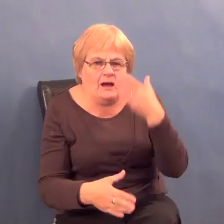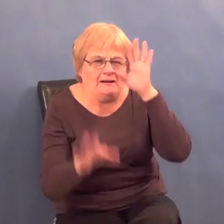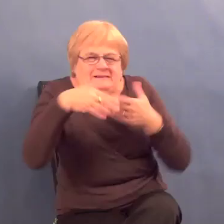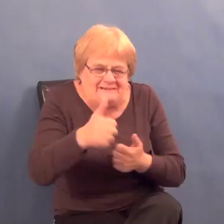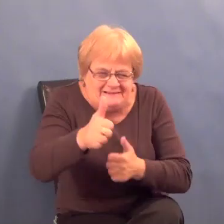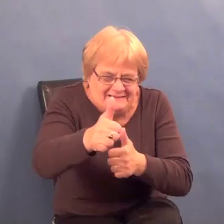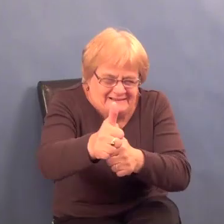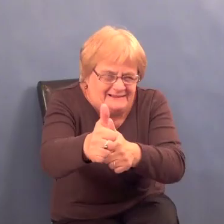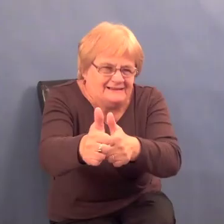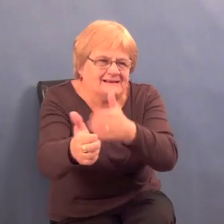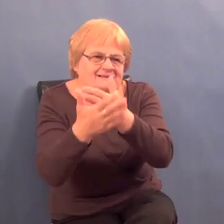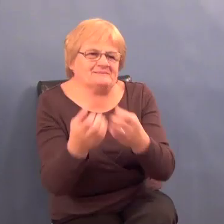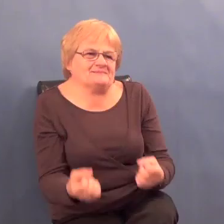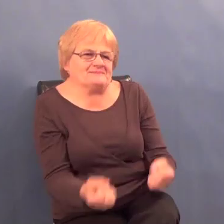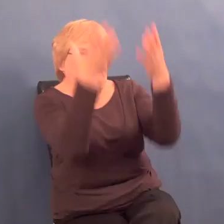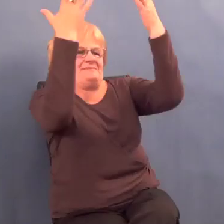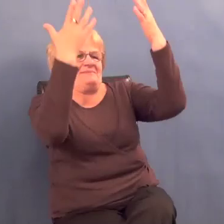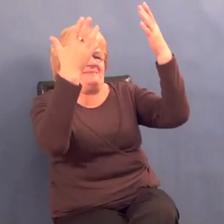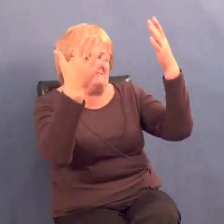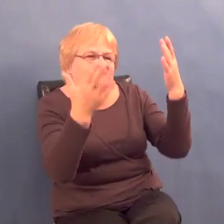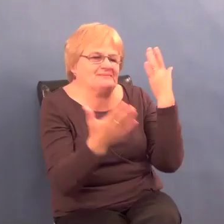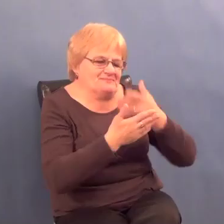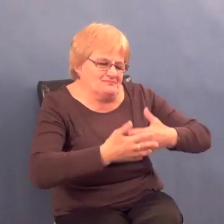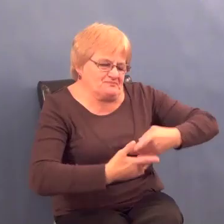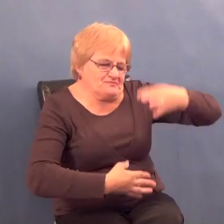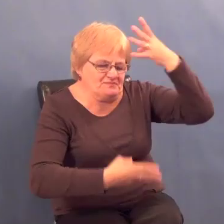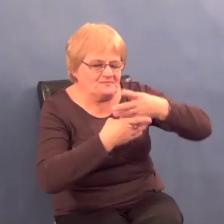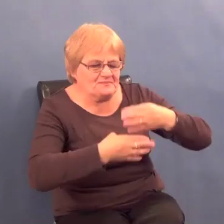Już koniec i pojawiają się napisy końcowe.